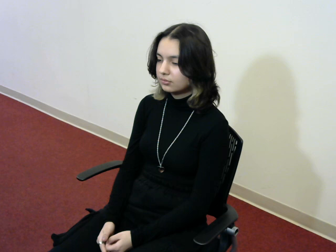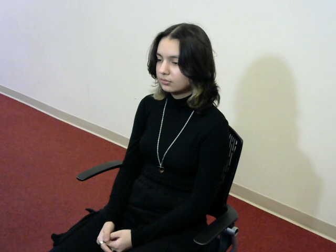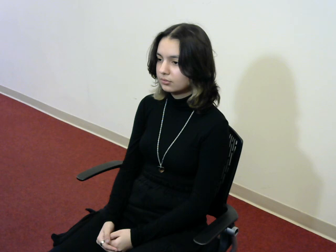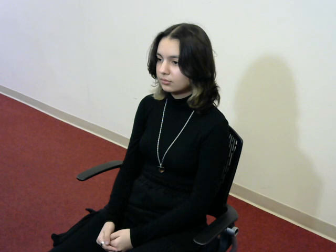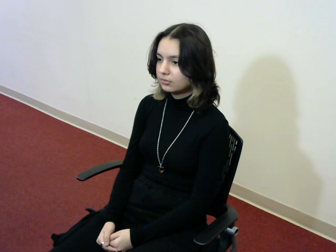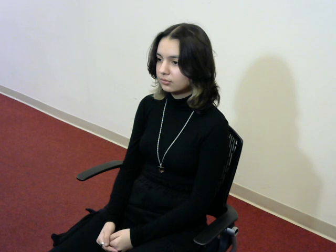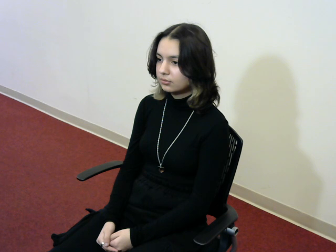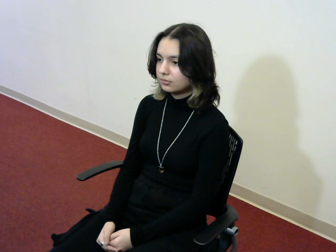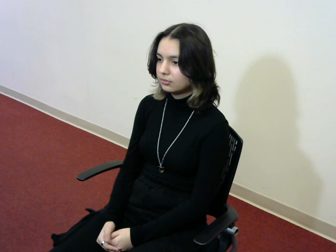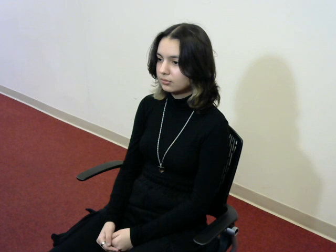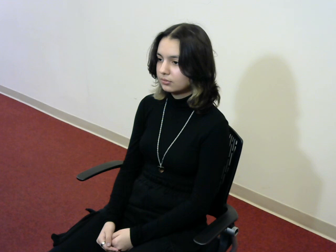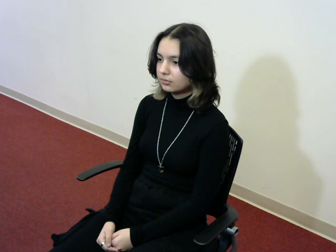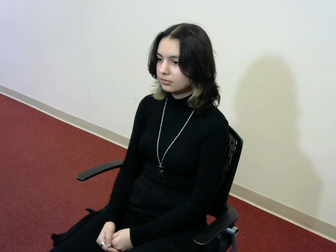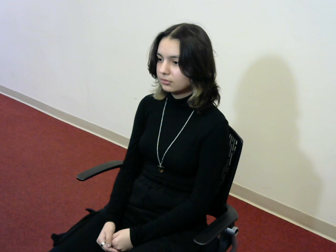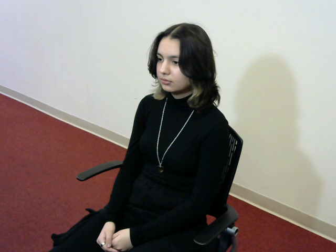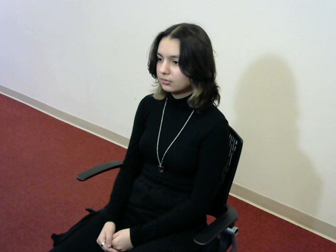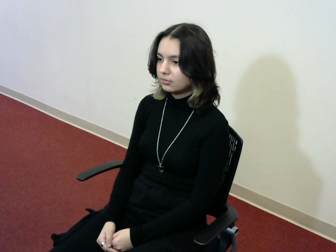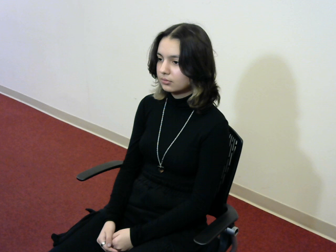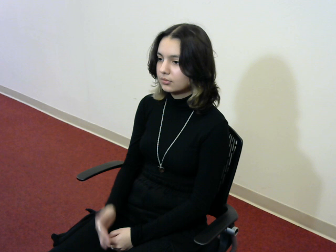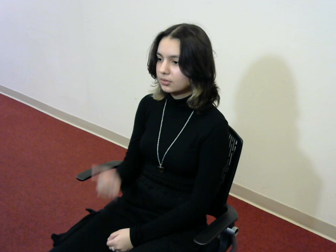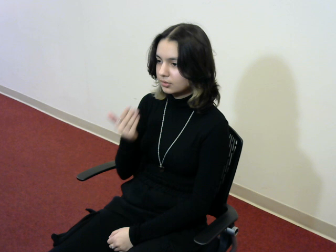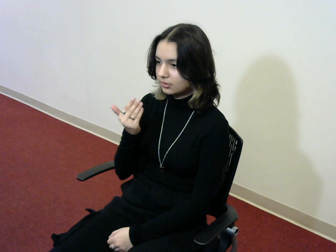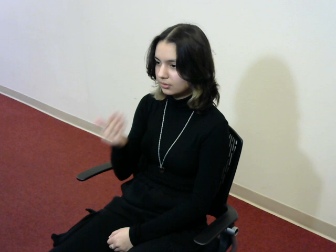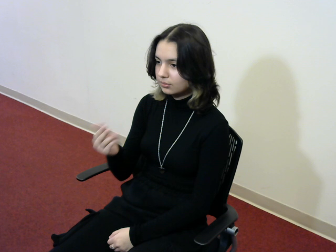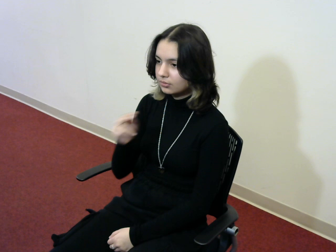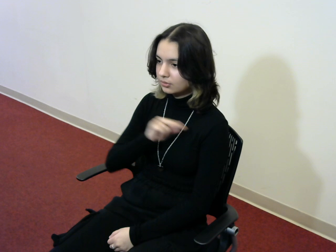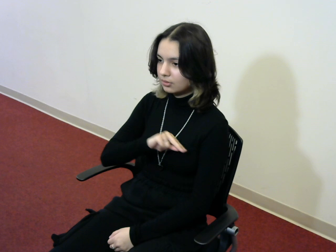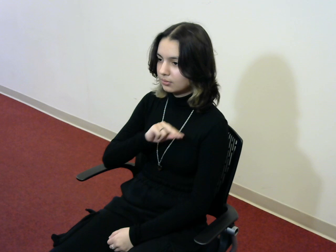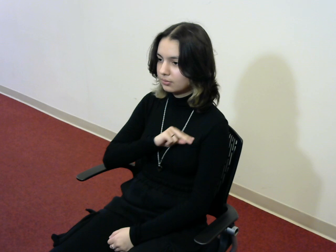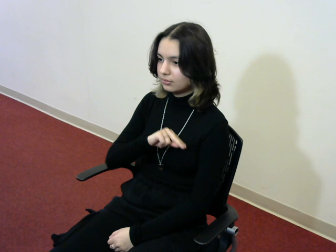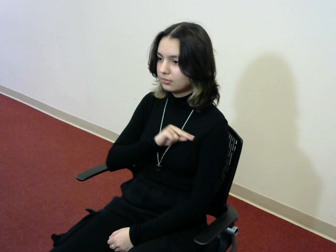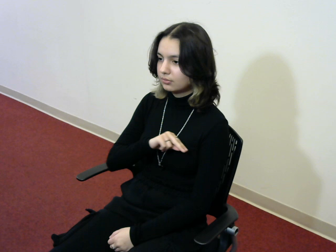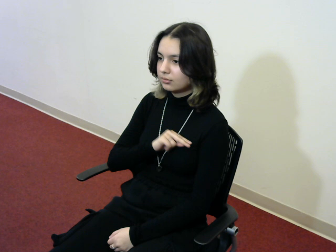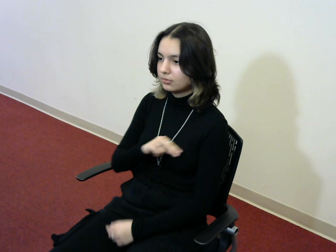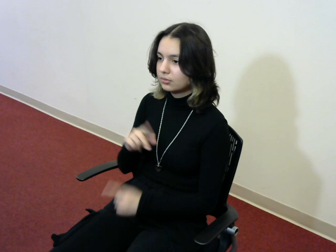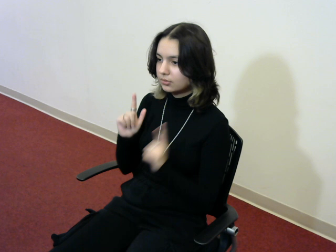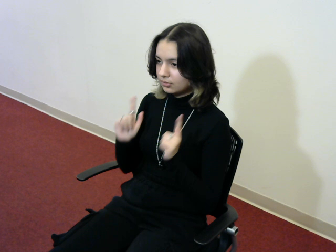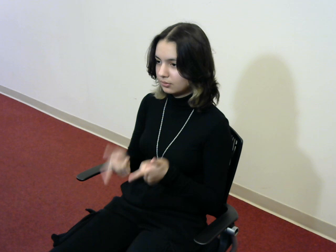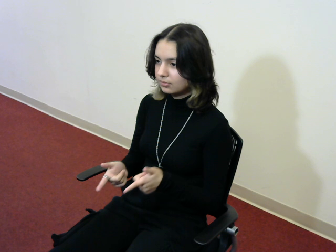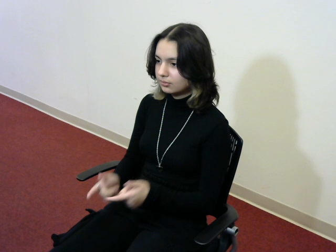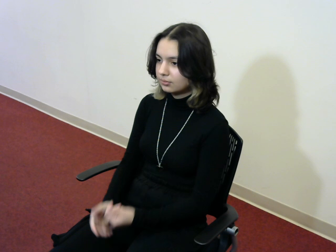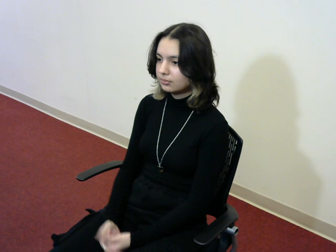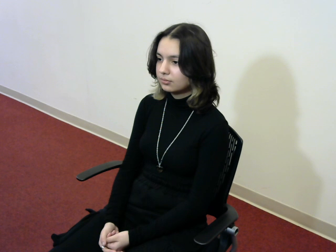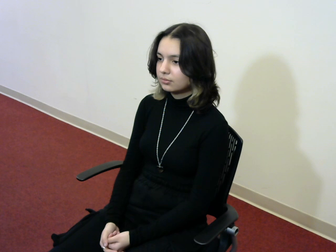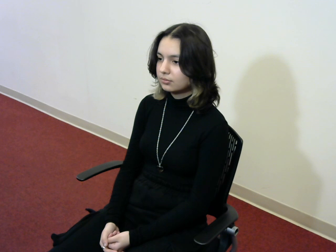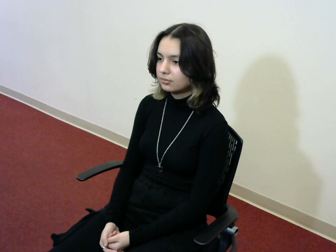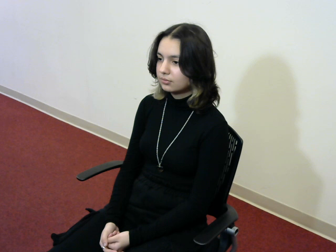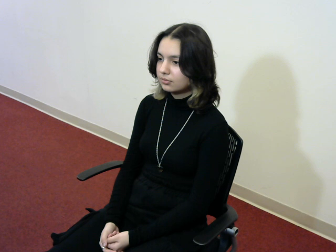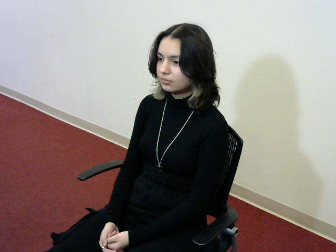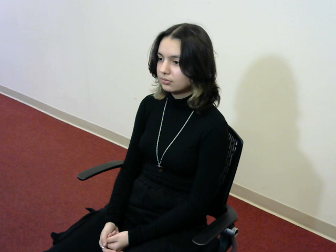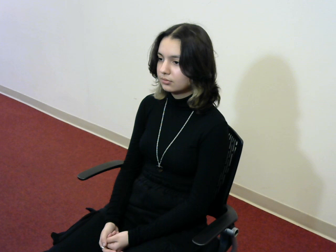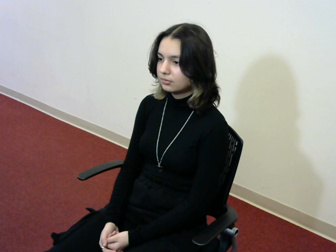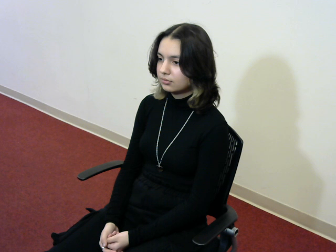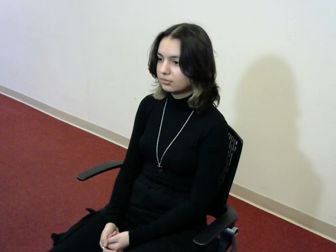Siz işdən razısınız?